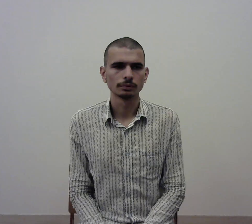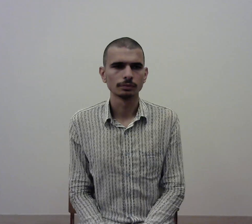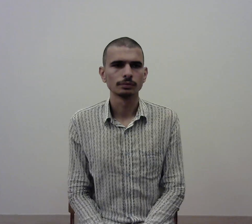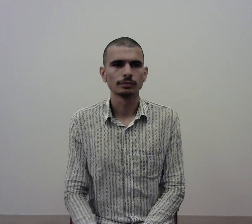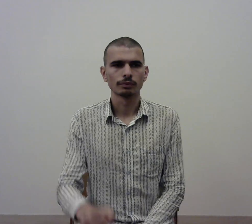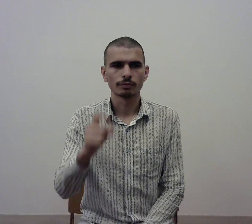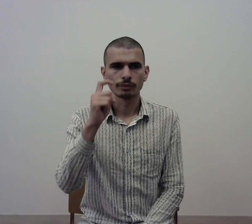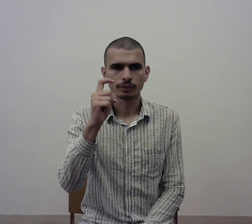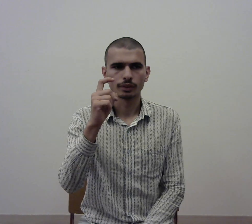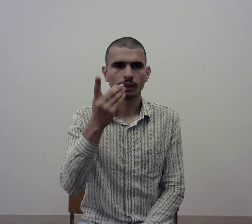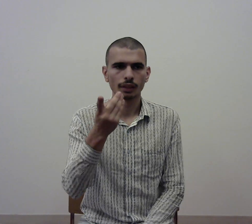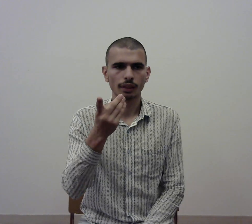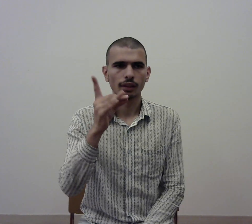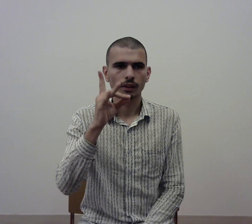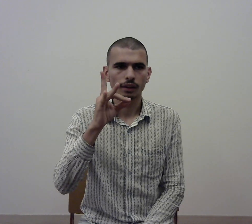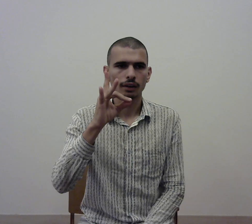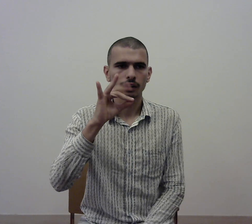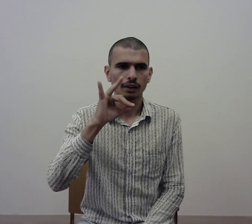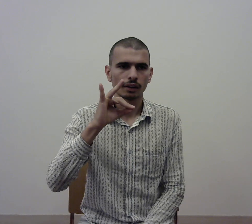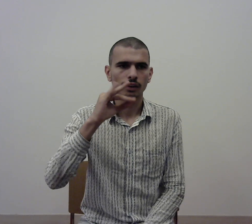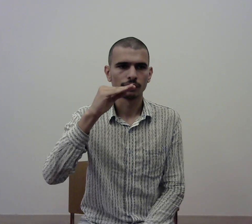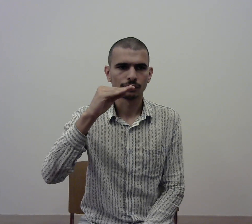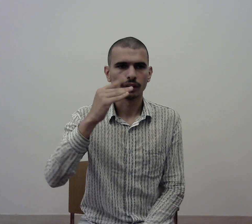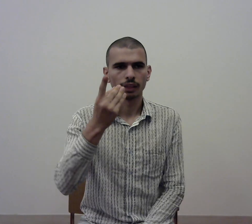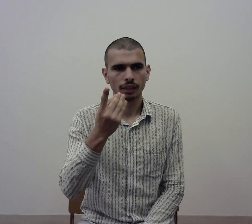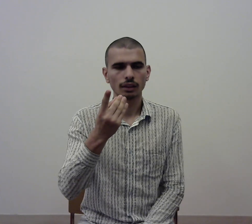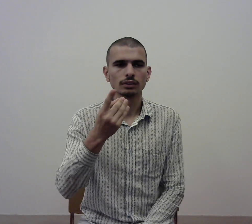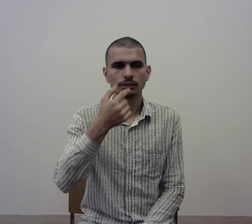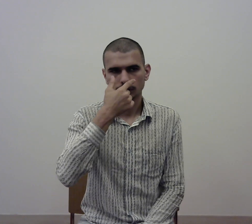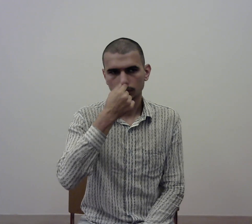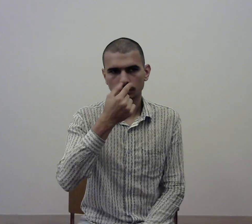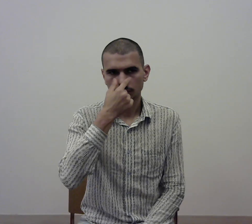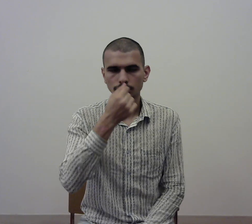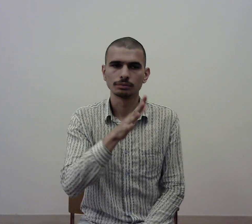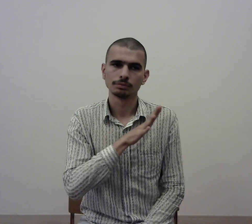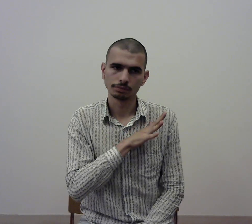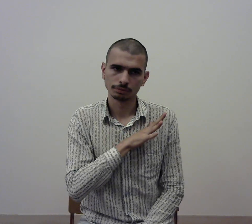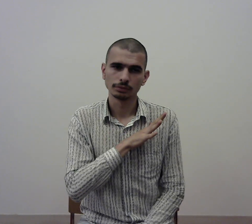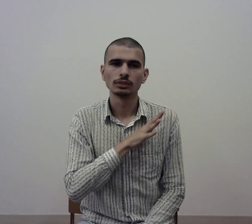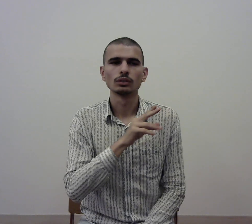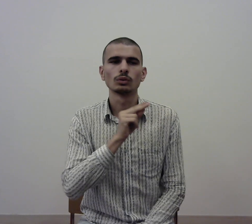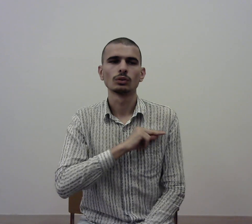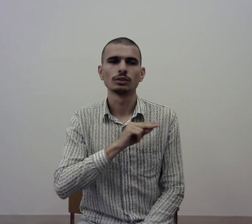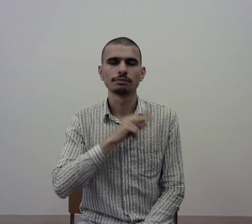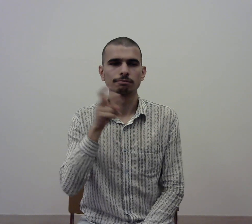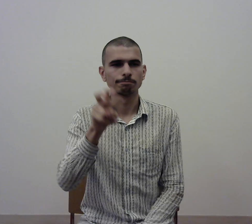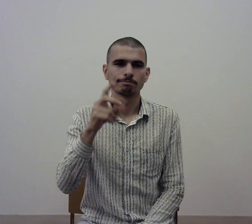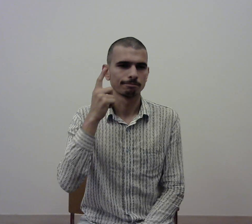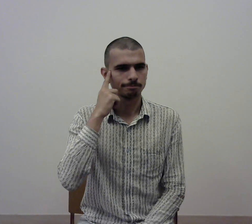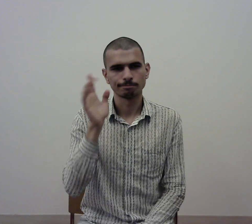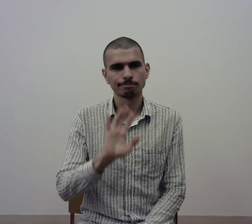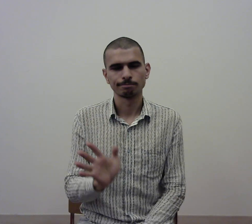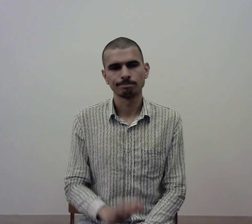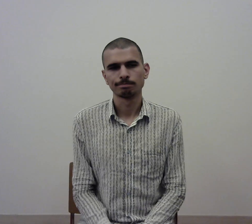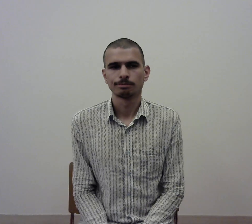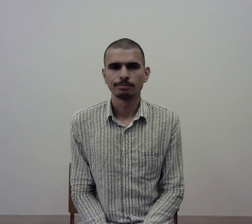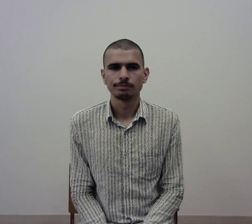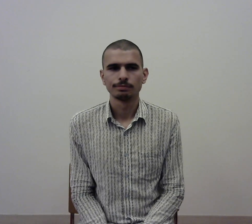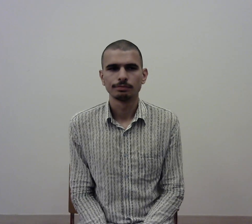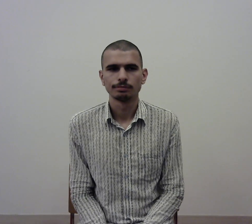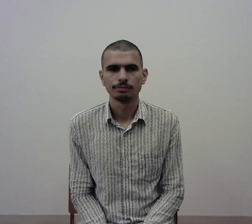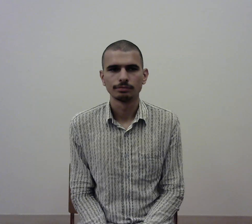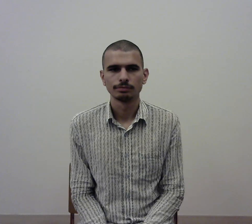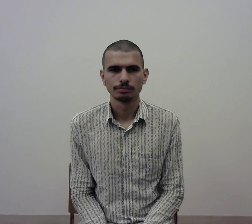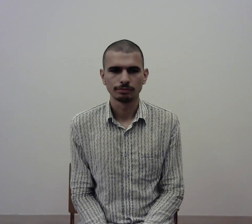Zərifə qrip olub, işə gələ bilmir